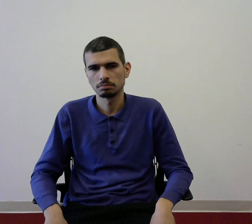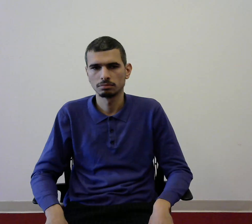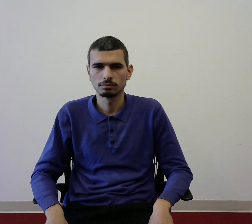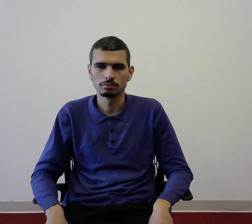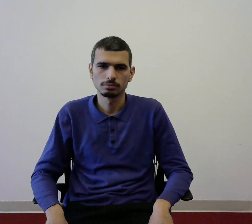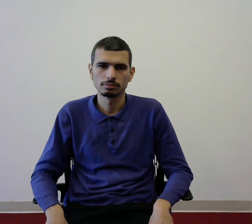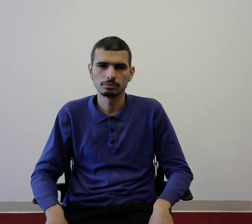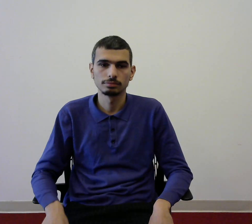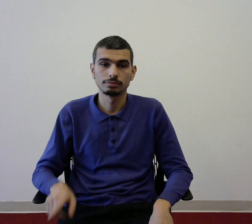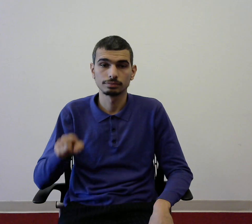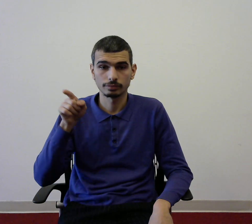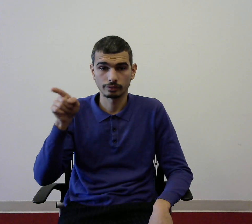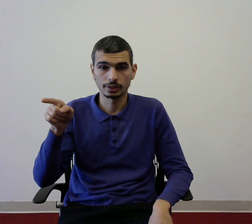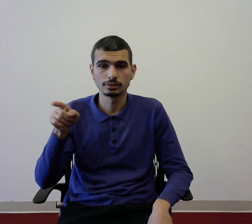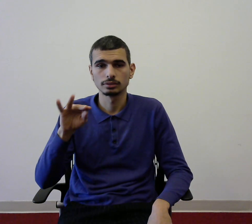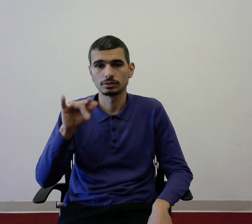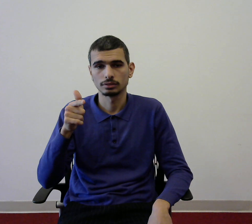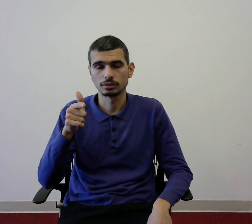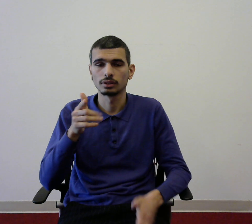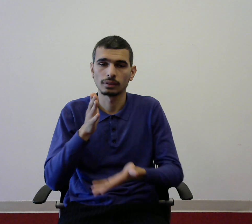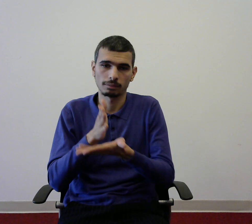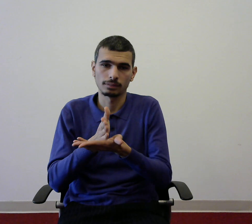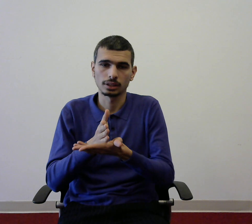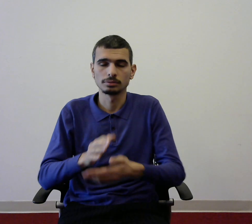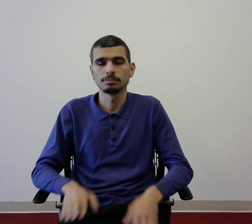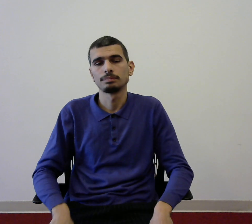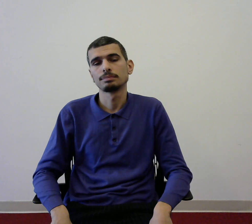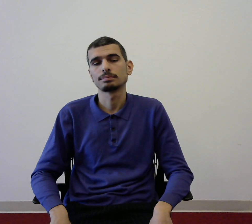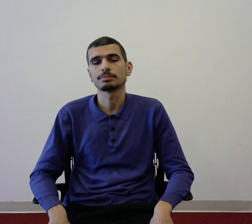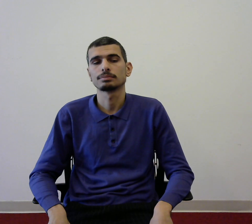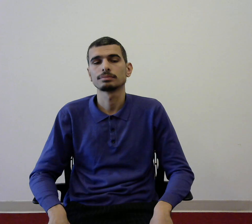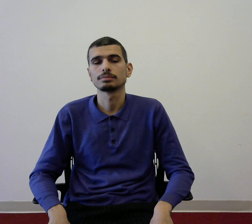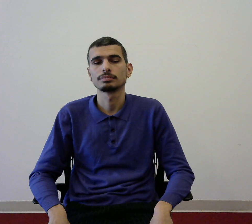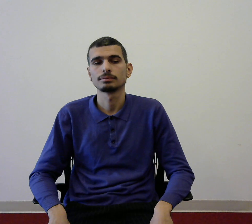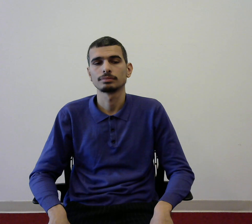Sənin instagramın var?